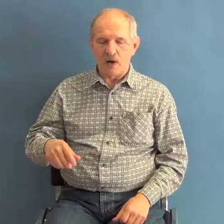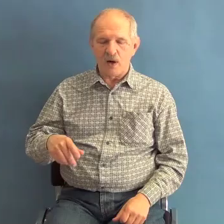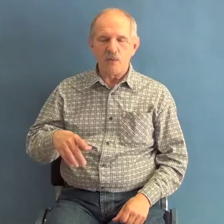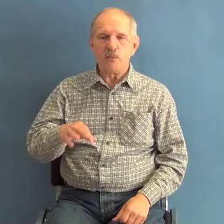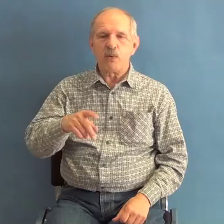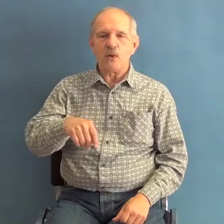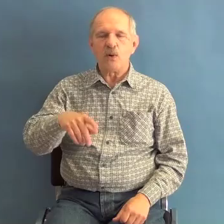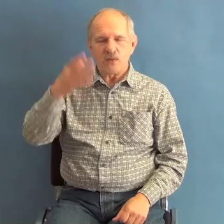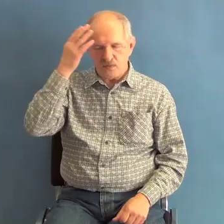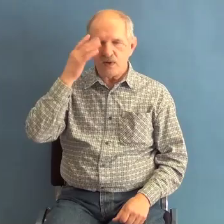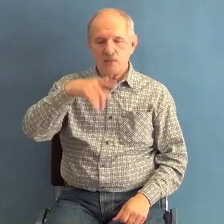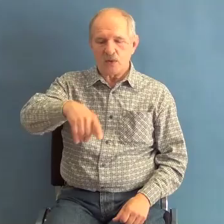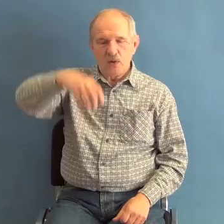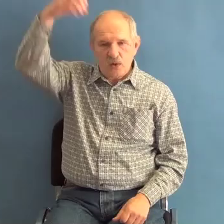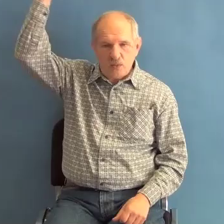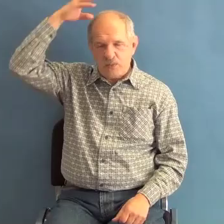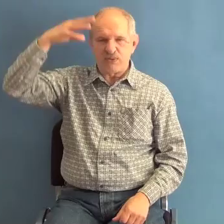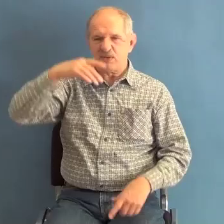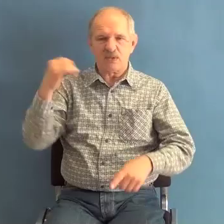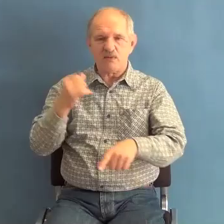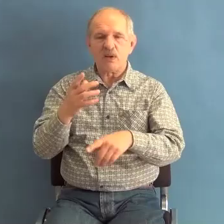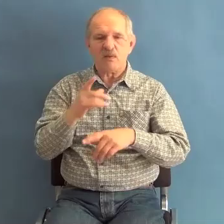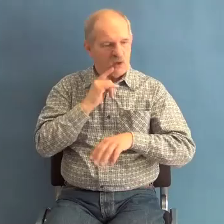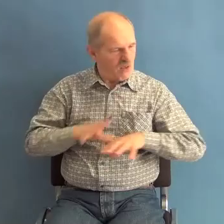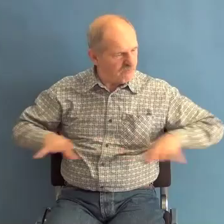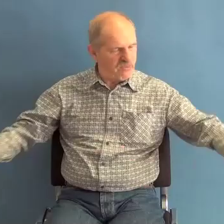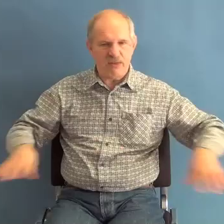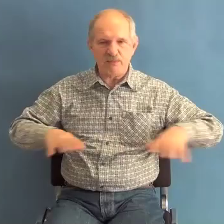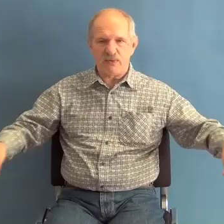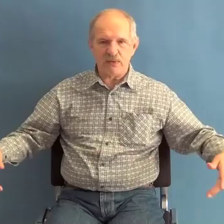Bo wiesz, kiedy bierze się prysznic, woda zawsze wylewa się na boki.